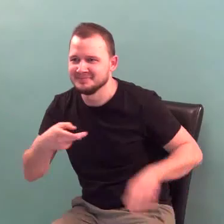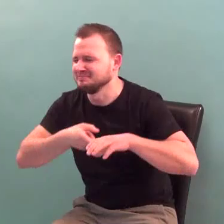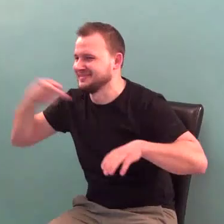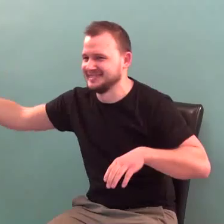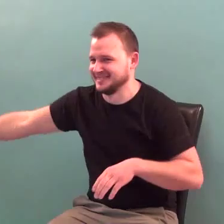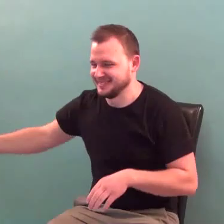Myszka Miki odskakuje.